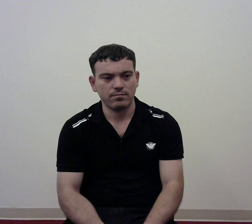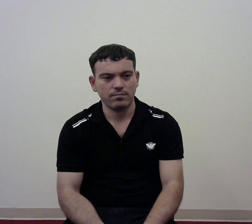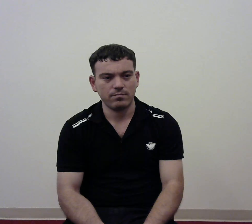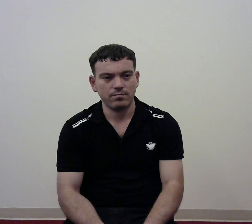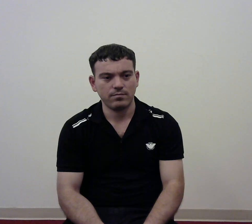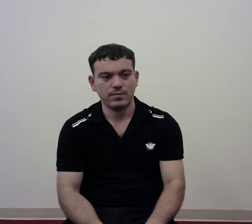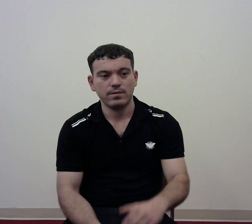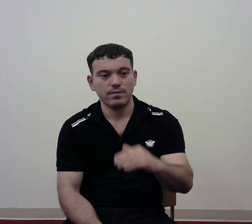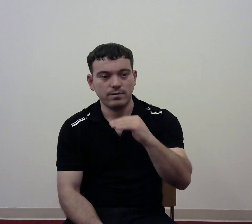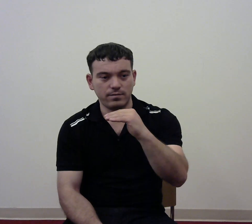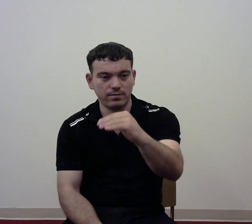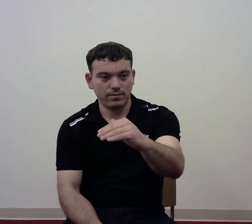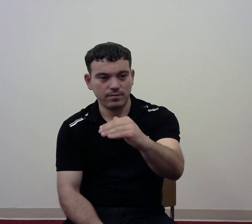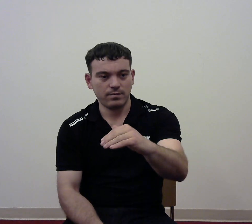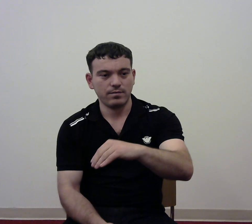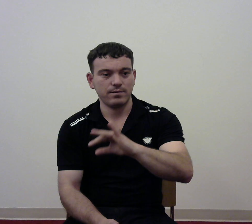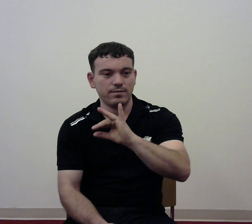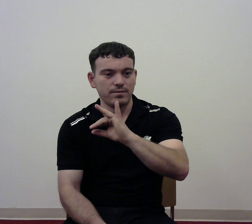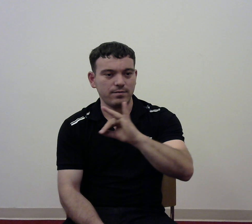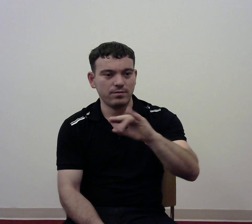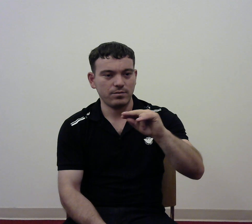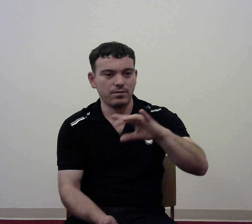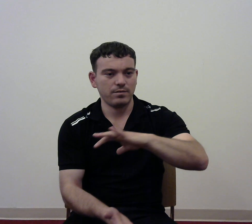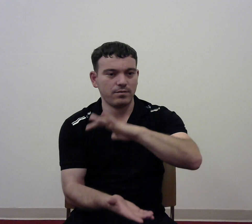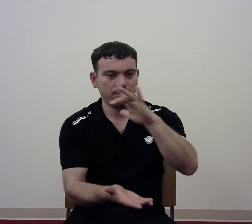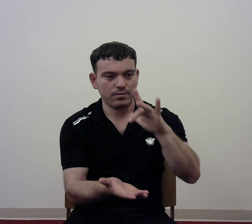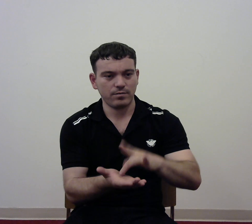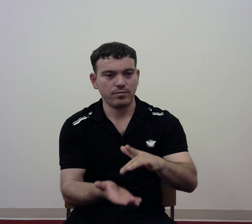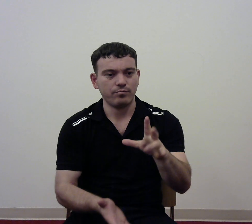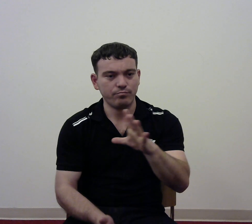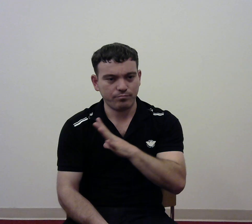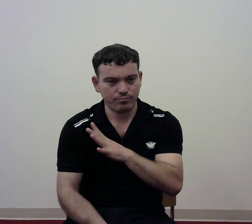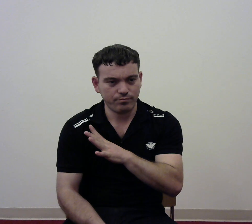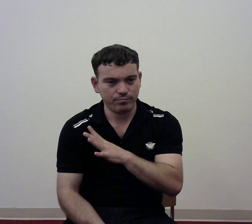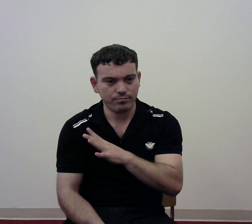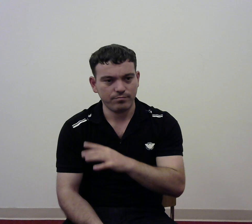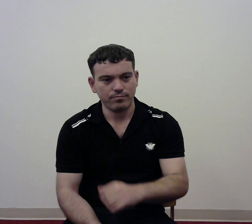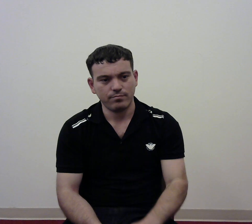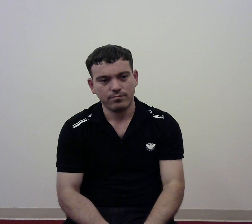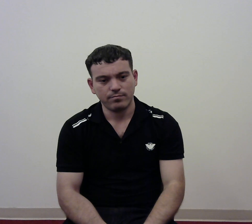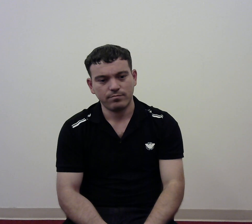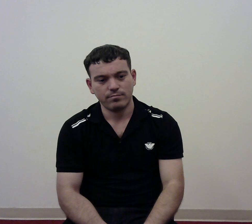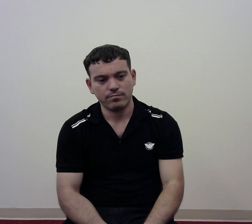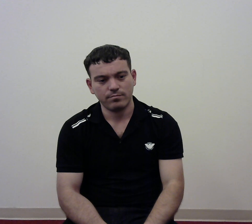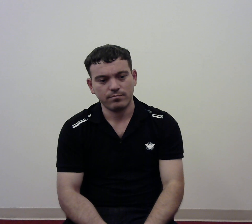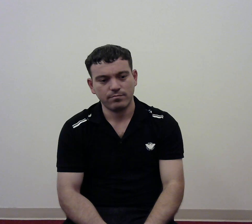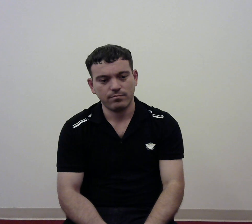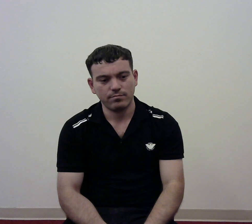Siz İçərişəhərdə olmusuz?